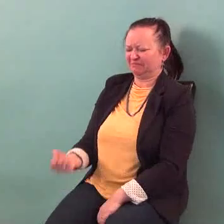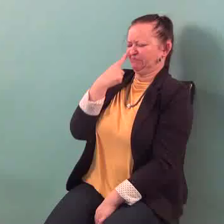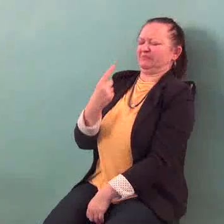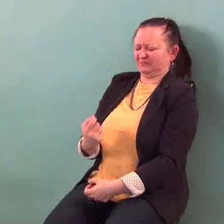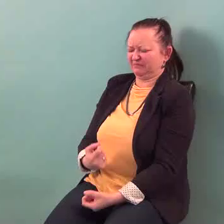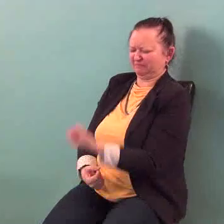Dostaje w twarz.